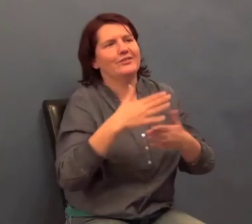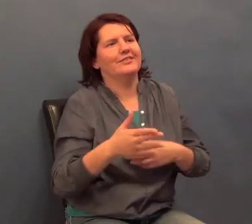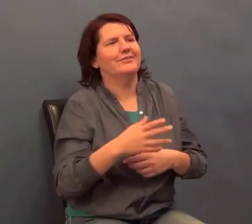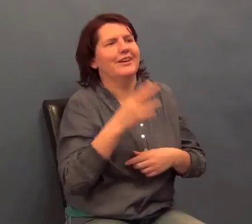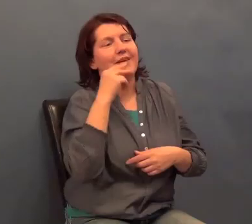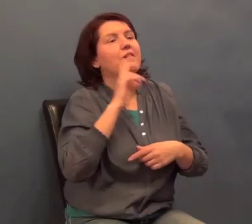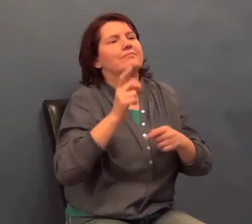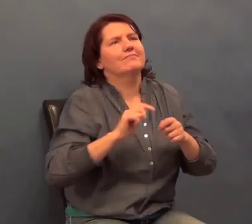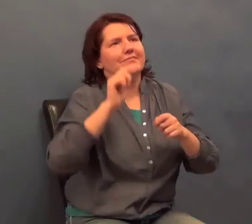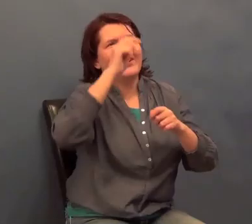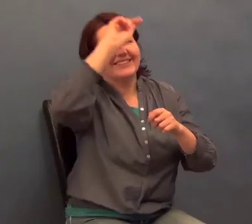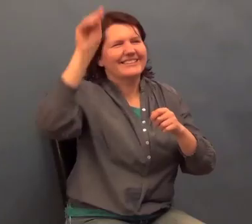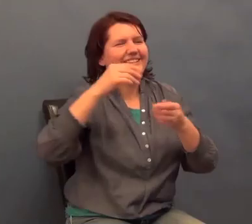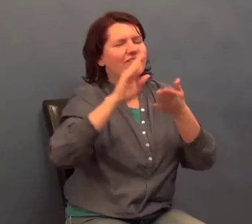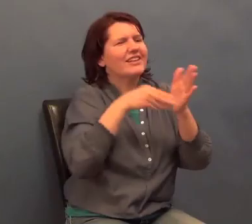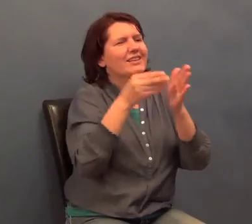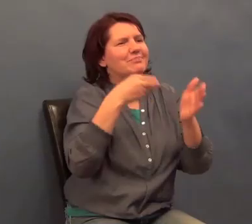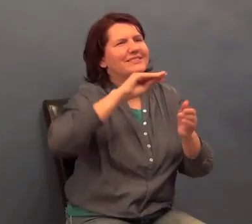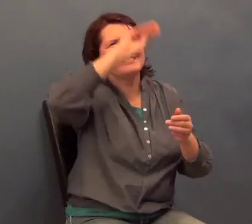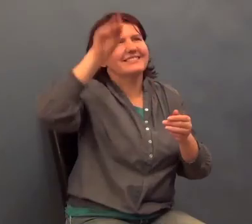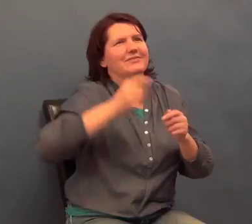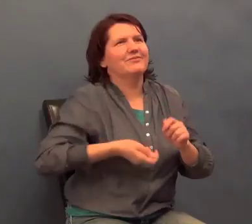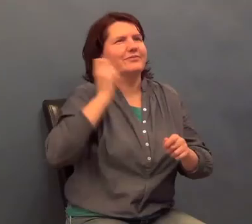Charlie Chaplin, nie... przy nakładaniu gipsu rzuca nim za siebie.